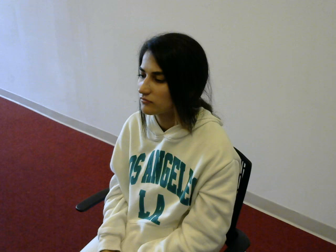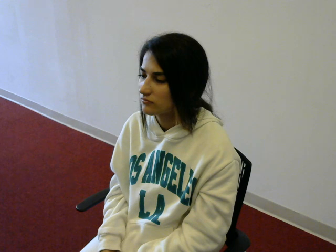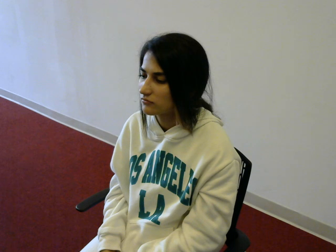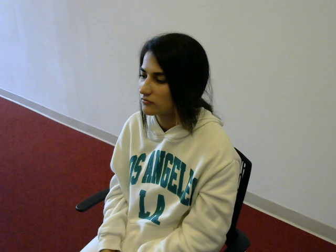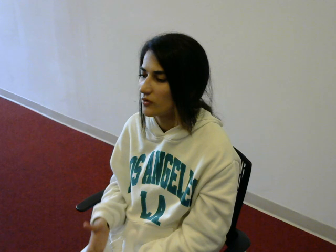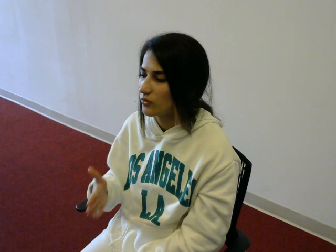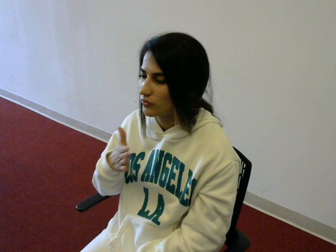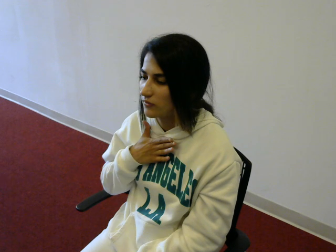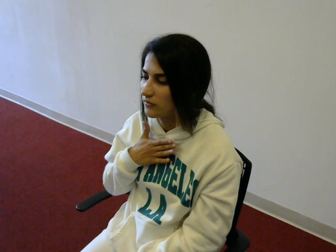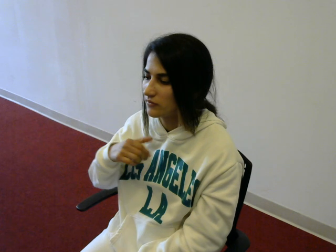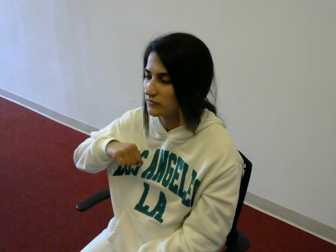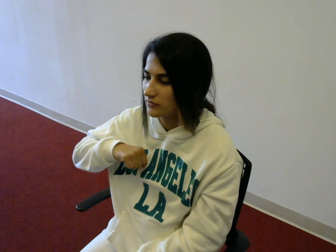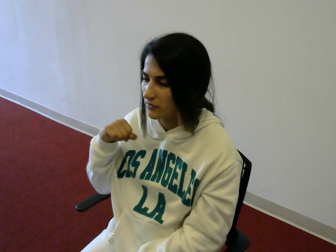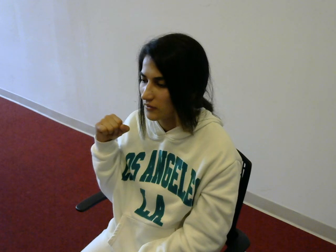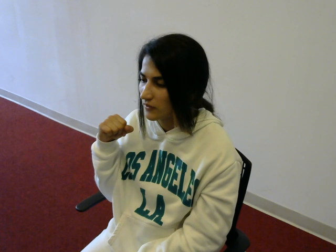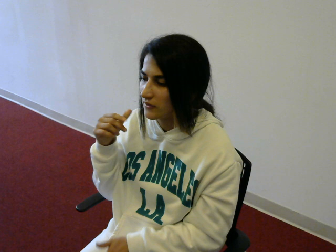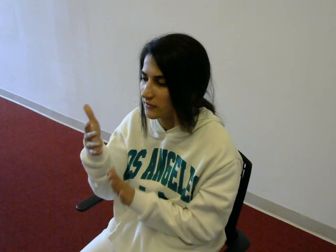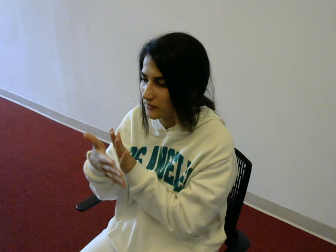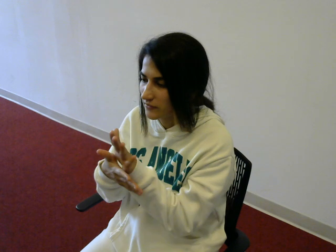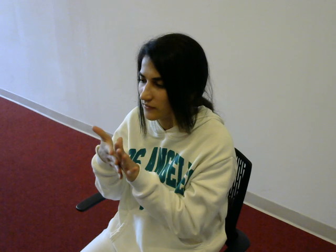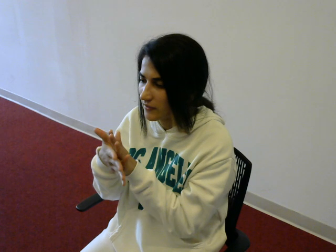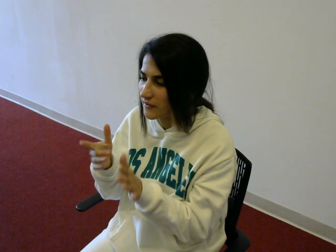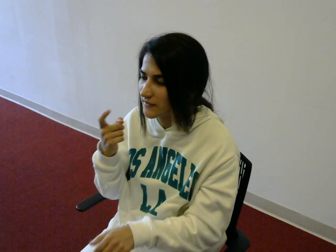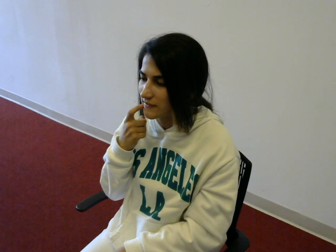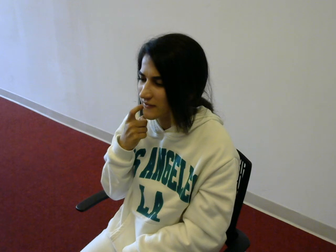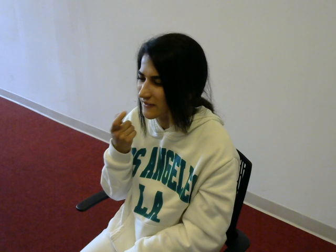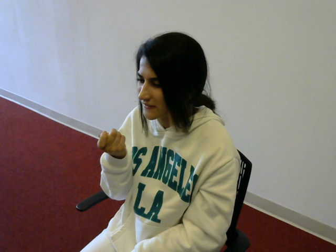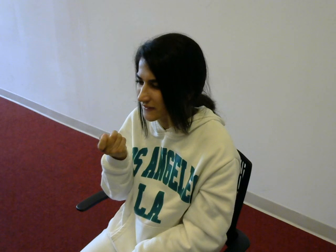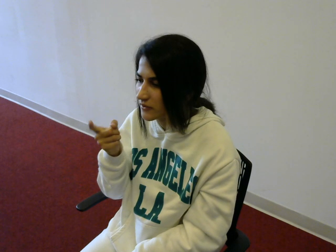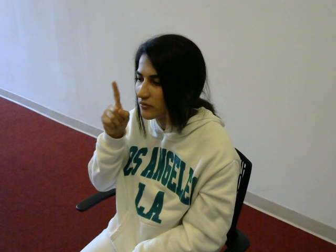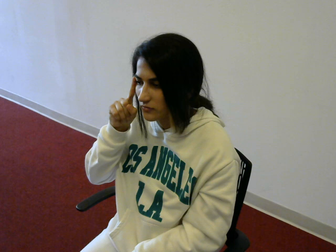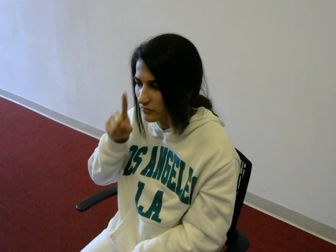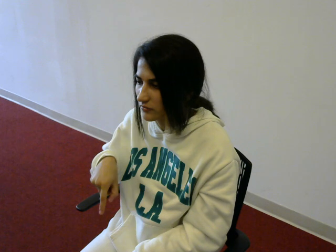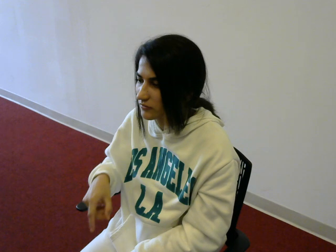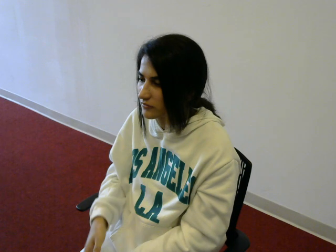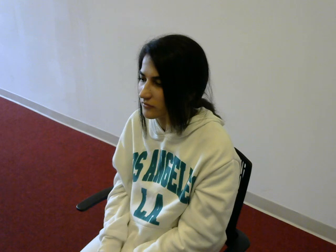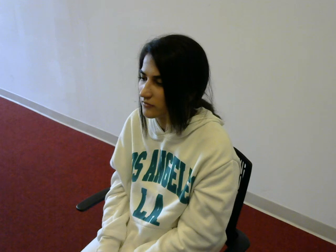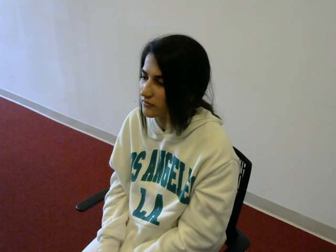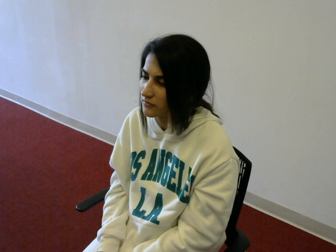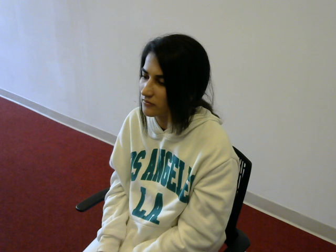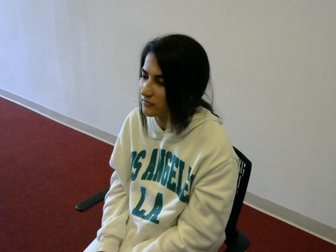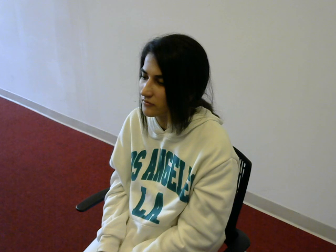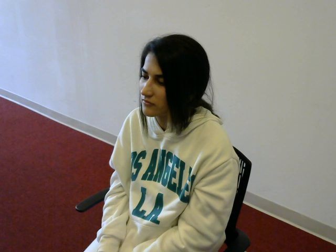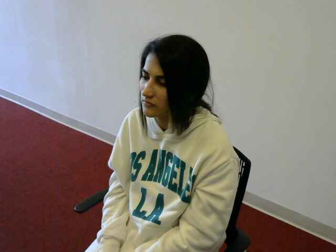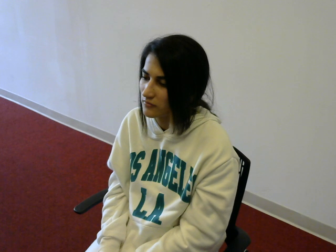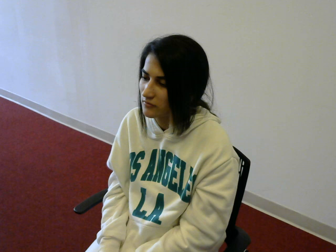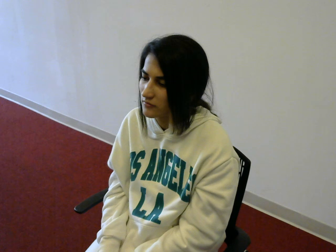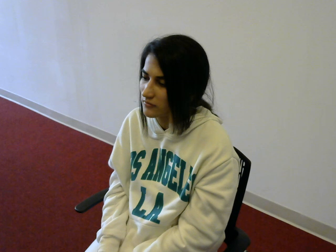Mənim dostum jest dilini azca bilir